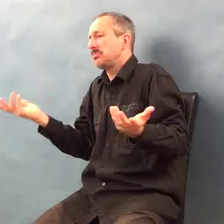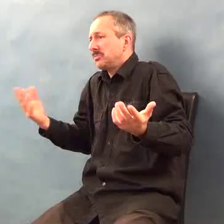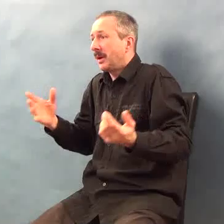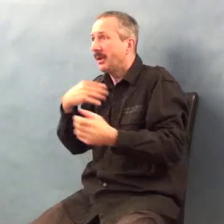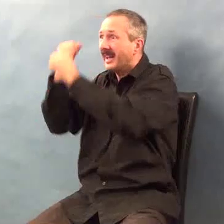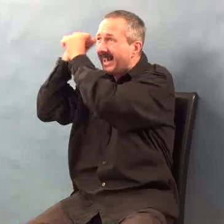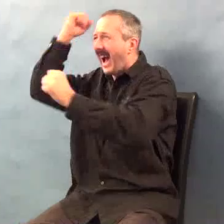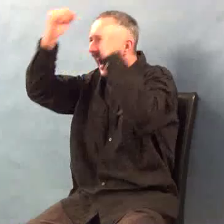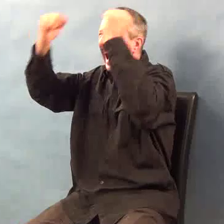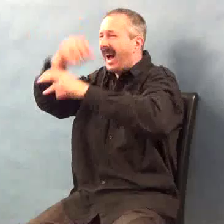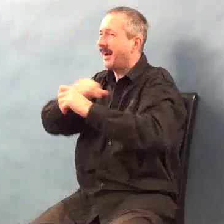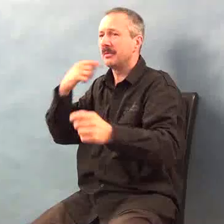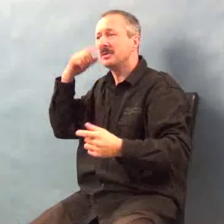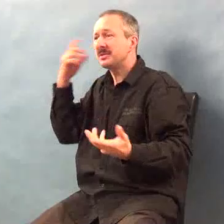Było mocne walenie w drzwi, krzyki, ale on tego nie słyszał.